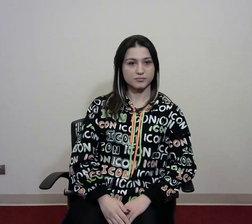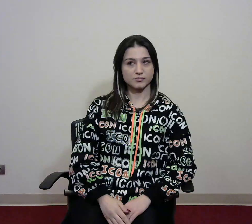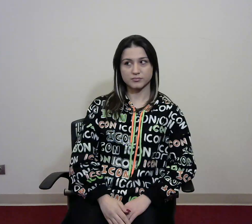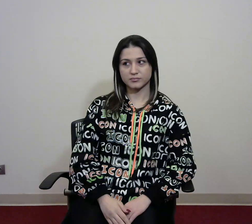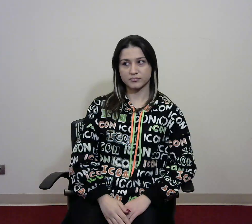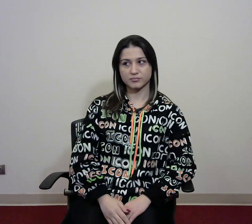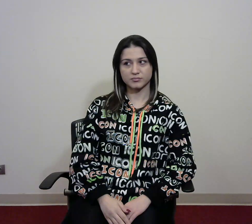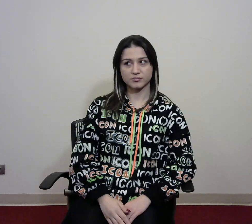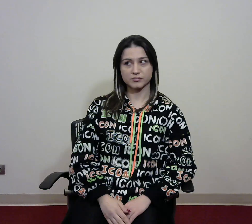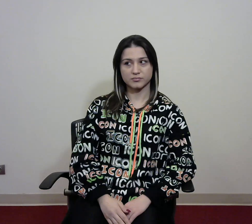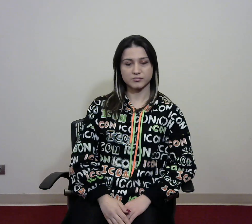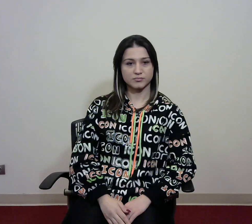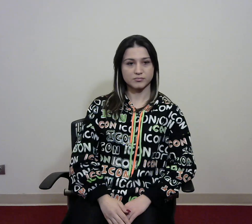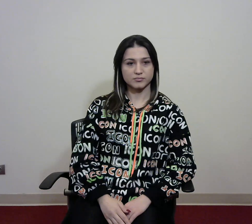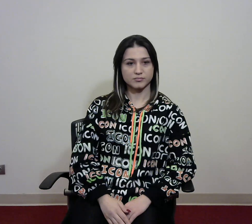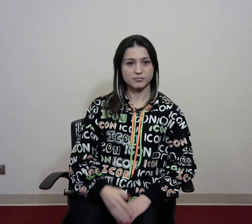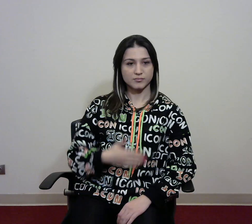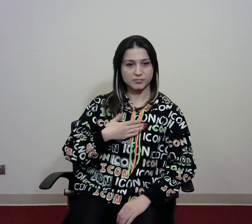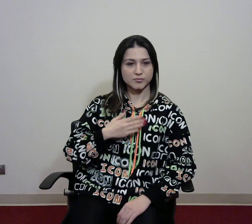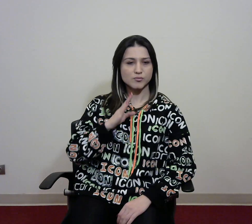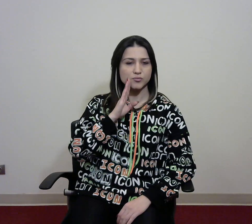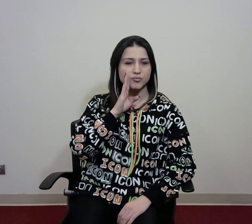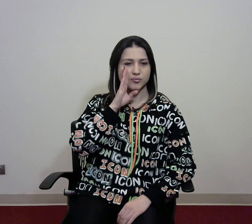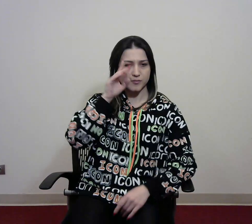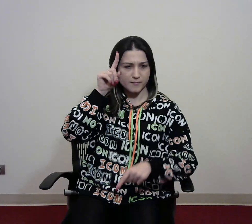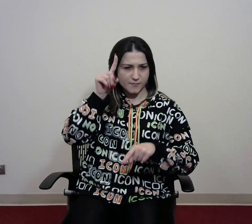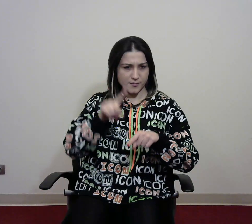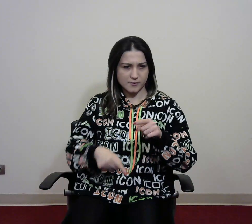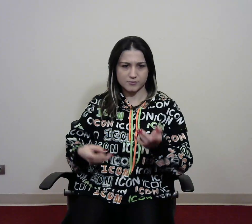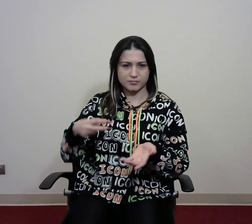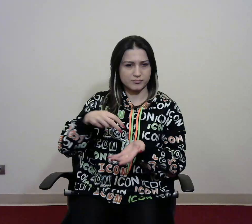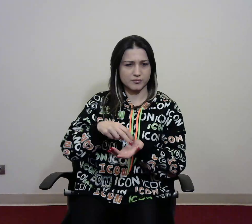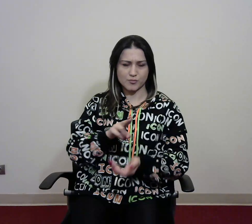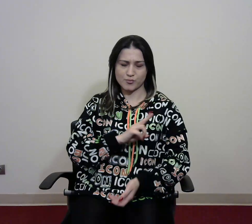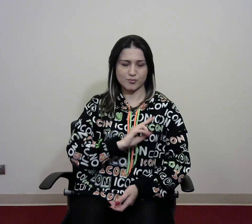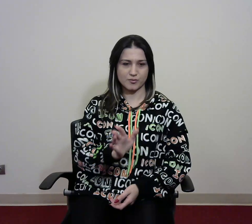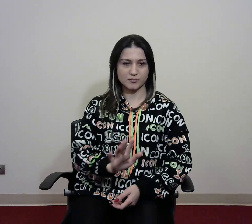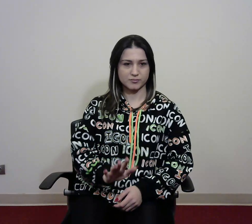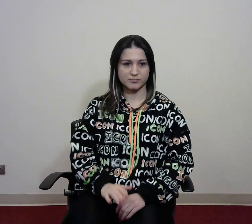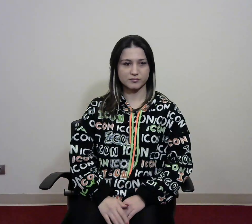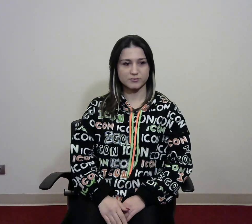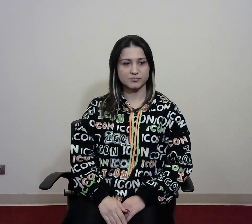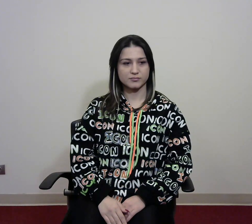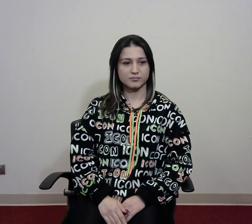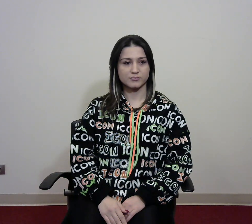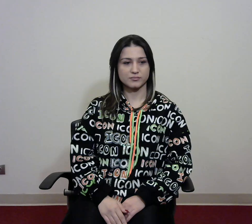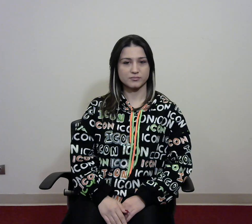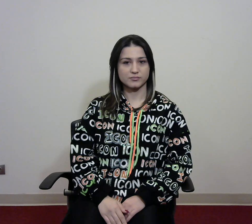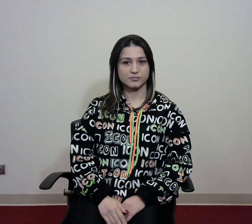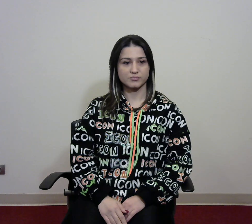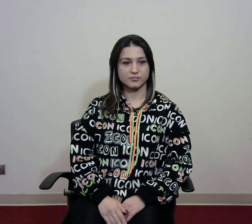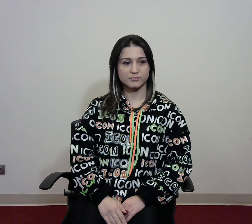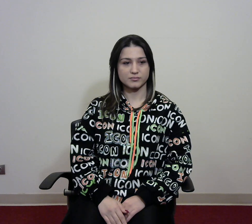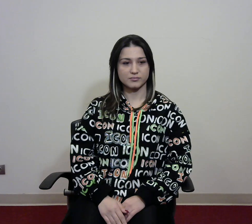Mən səhərlər tez durmağı sevmirəm